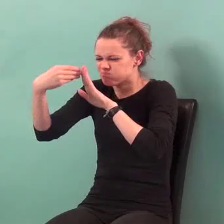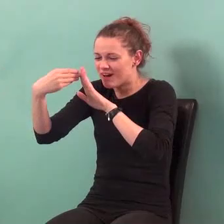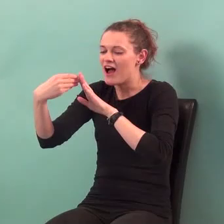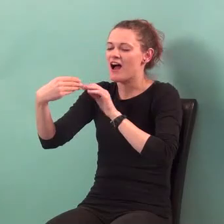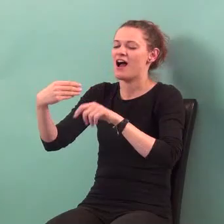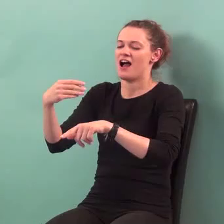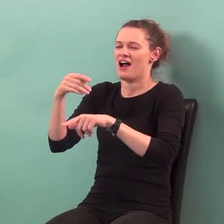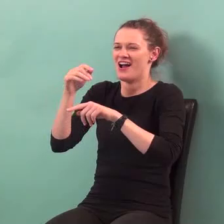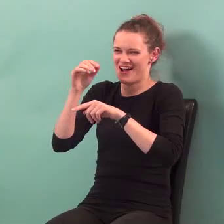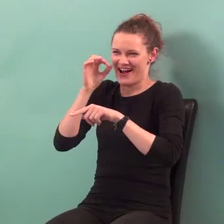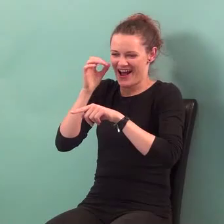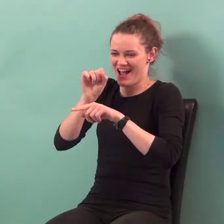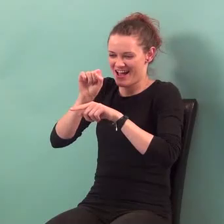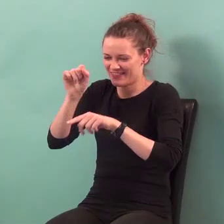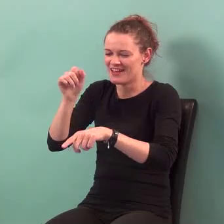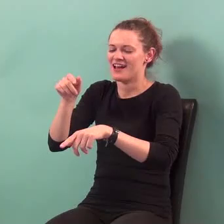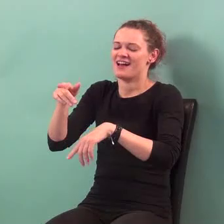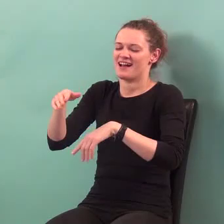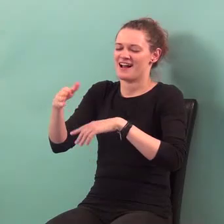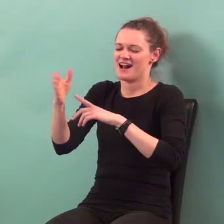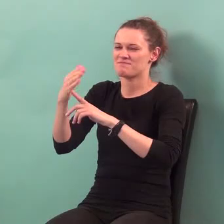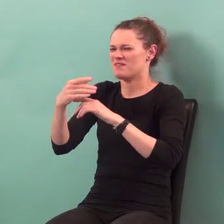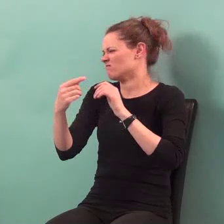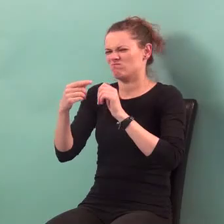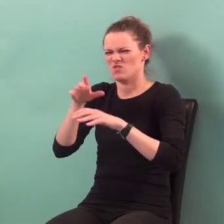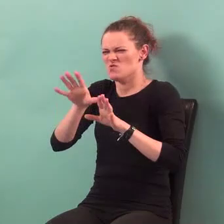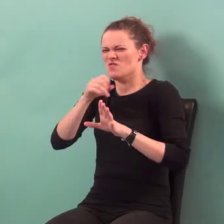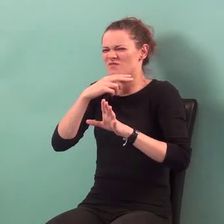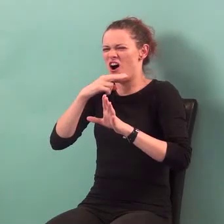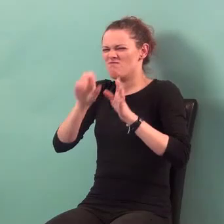Kot pochyla się, a rybka nabiera wody i wypluwa ją na niego.